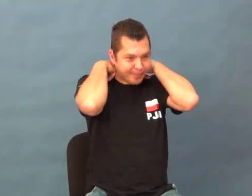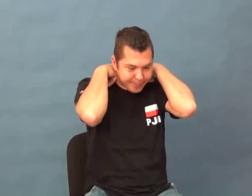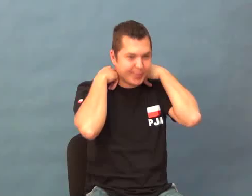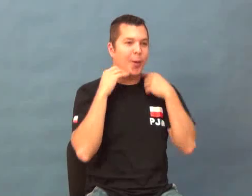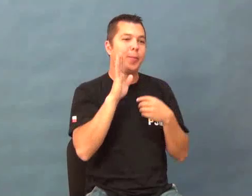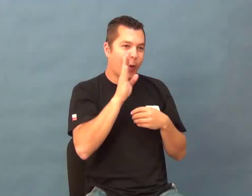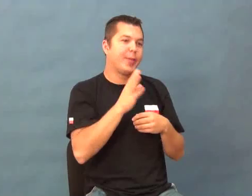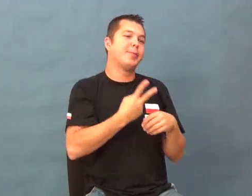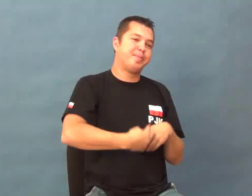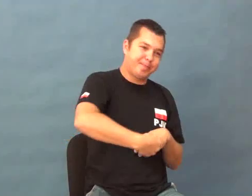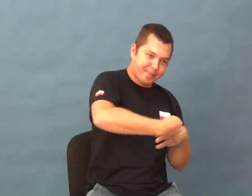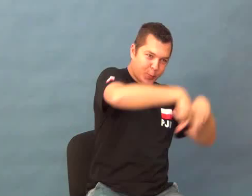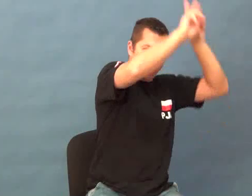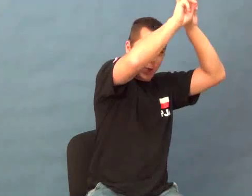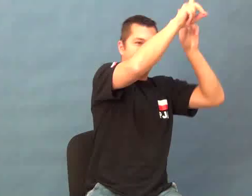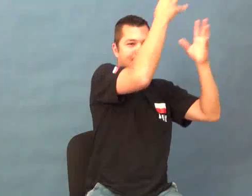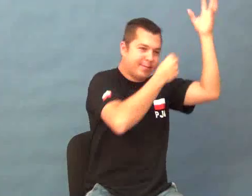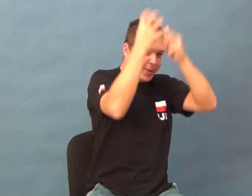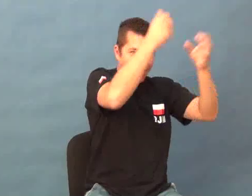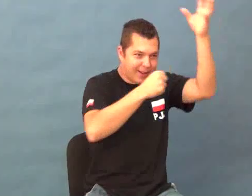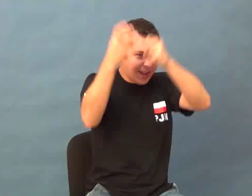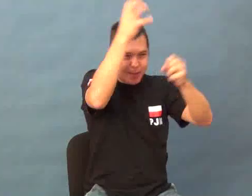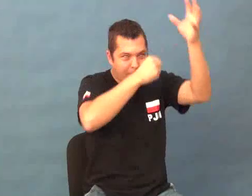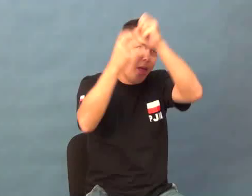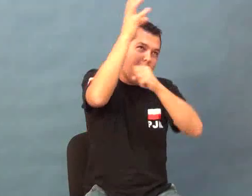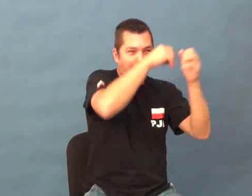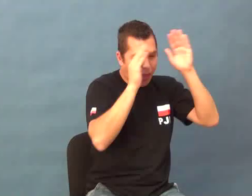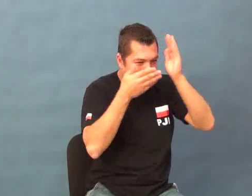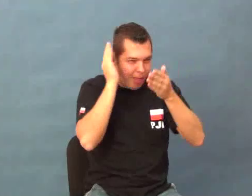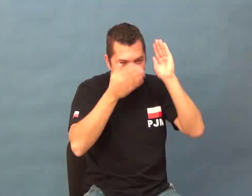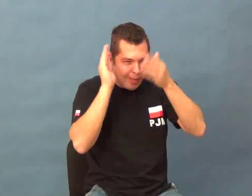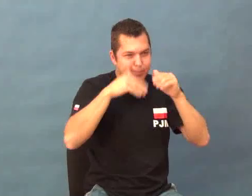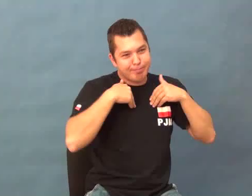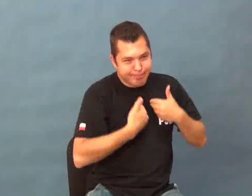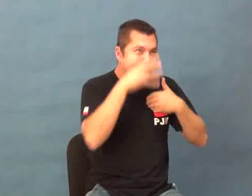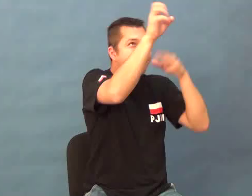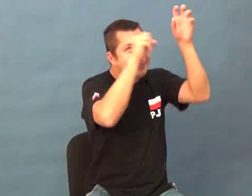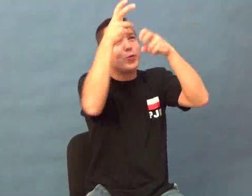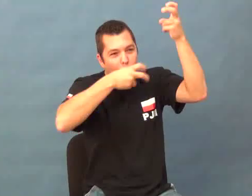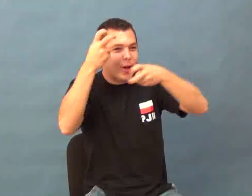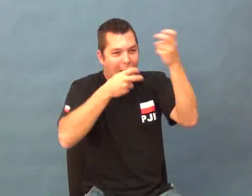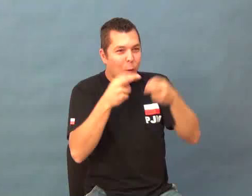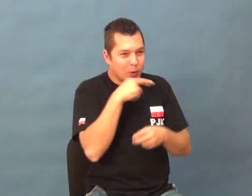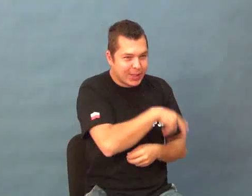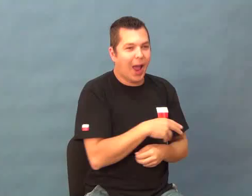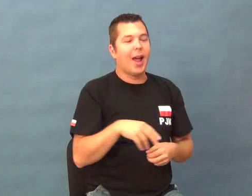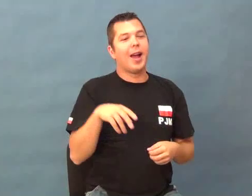Potem wrócił na drzewo zbierać gruszki, zbierał, zbierał i zbierał, aż zaczął być zmęczony i prawie zasnął.